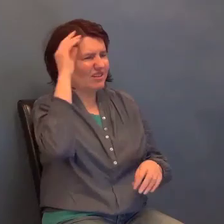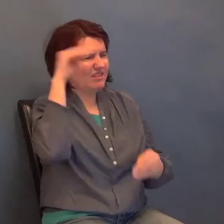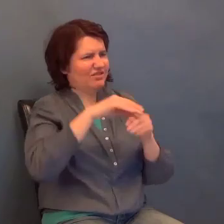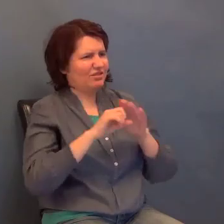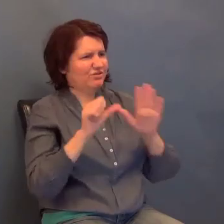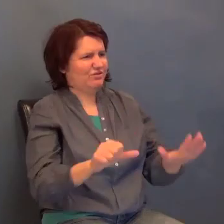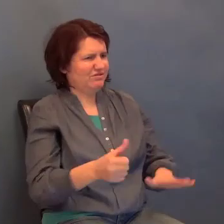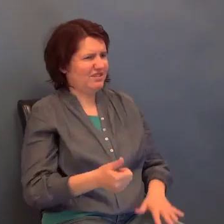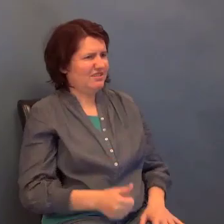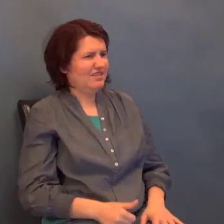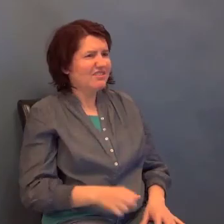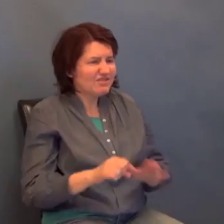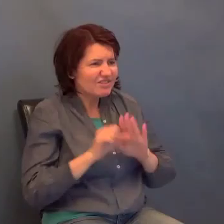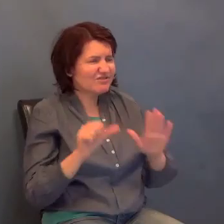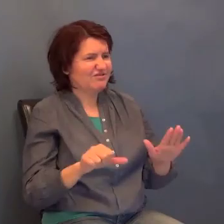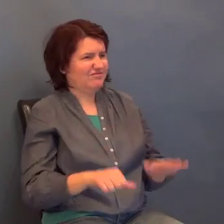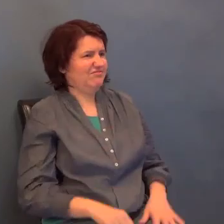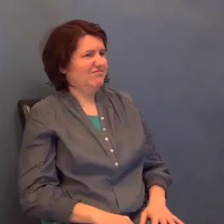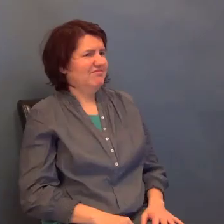Od rana do wieczora, do szóstej.